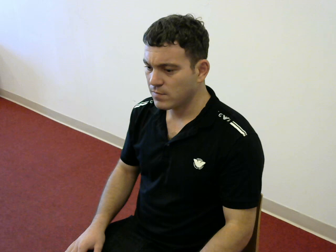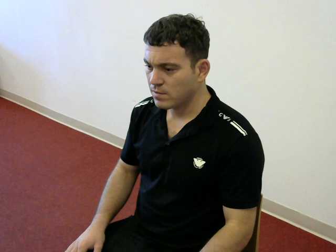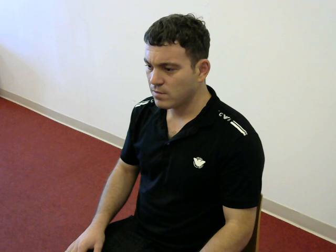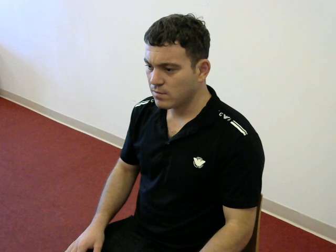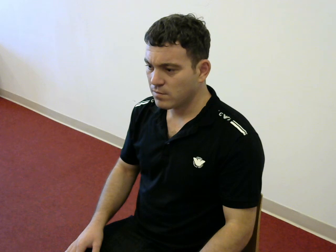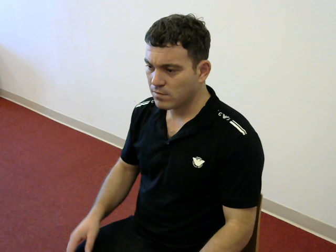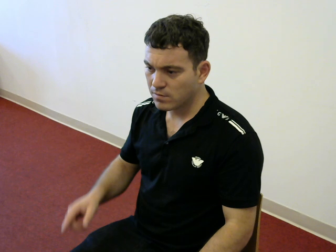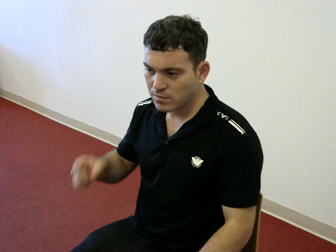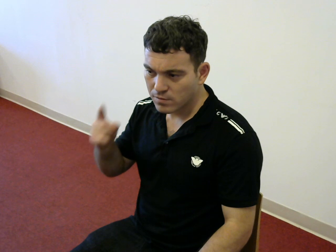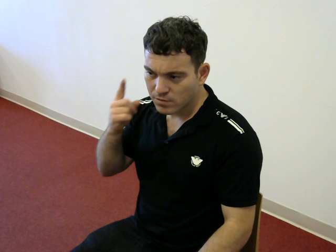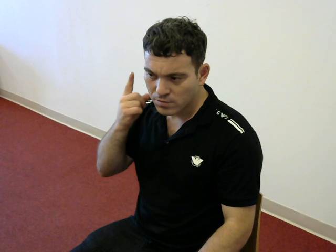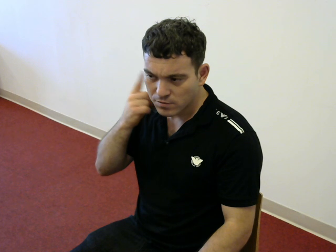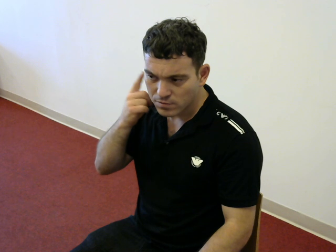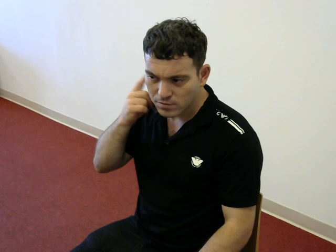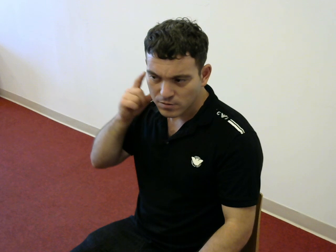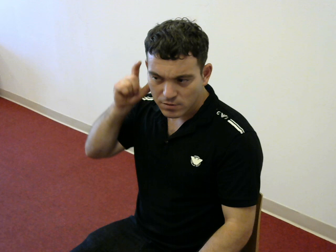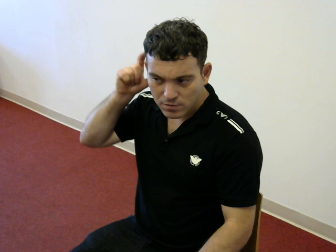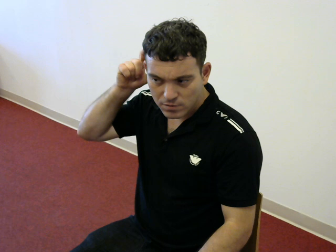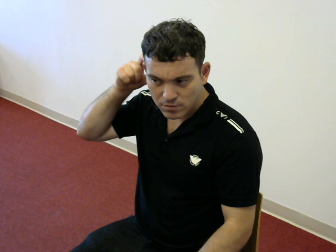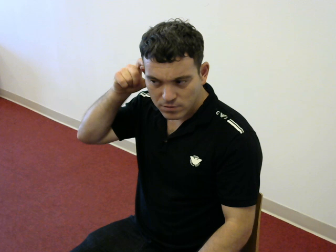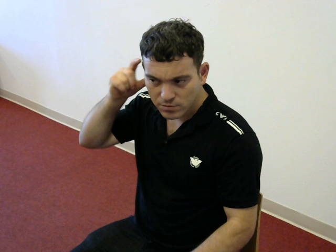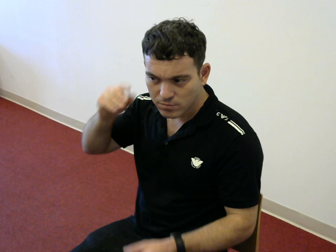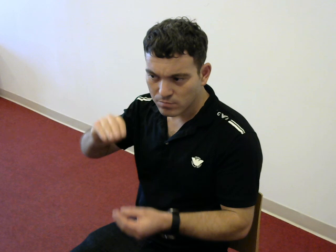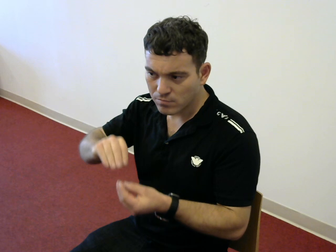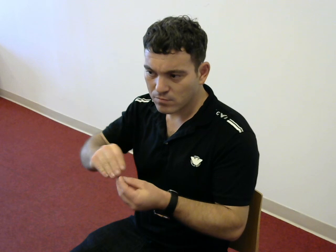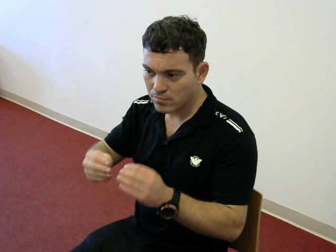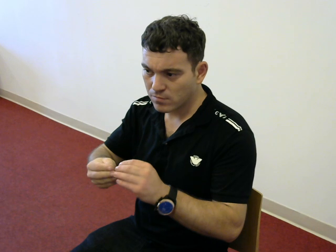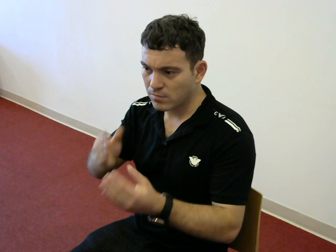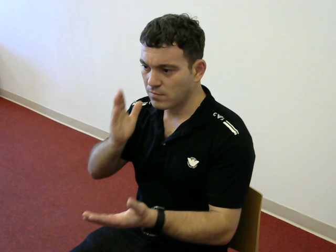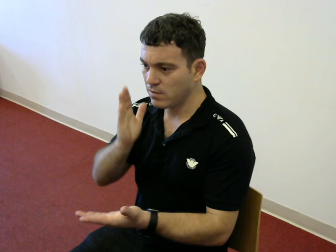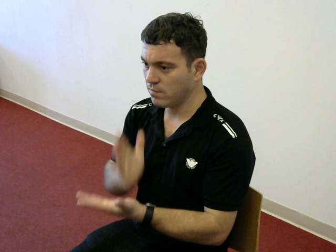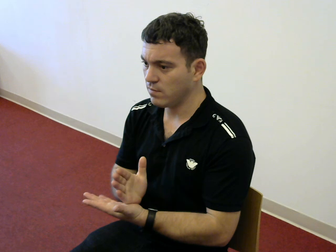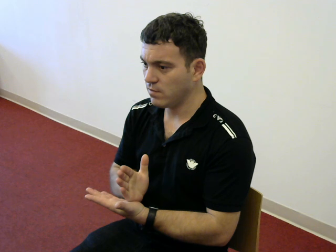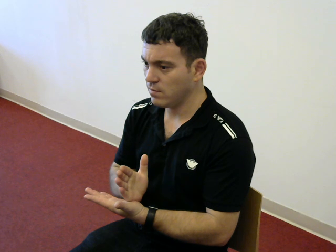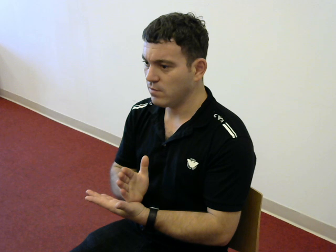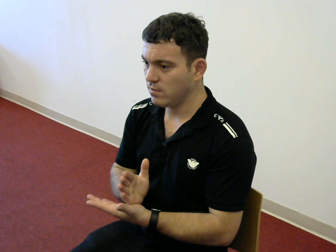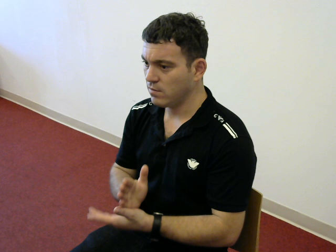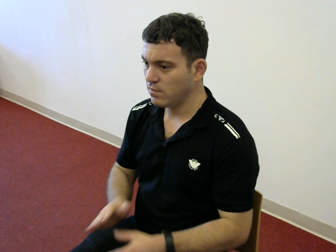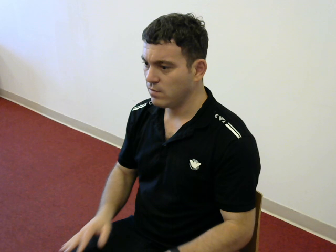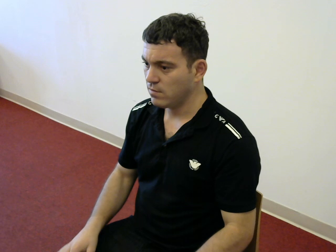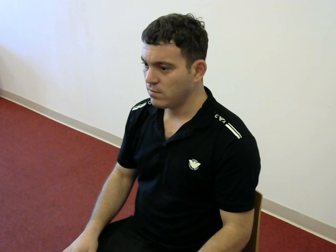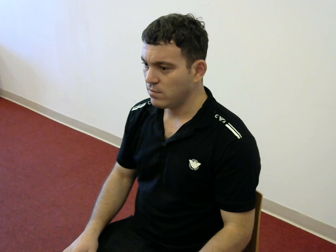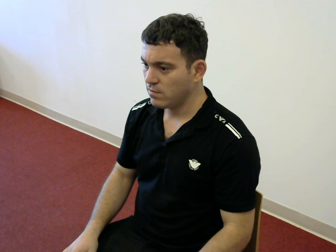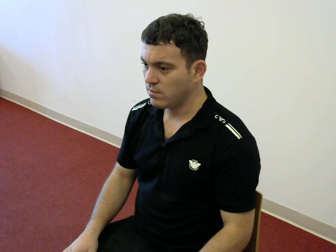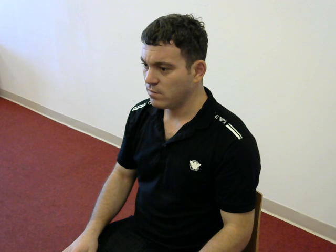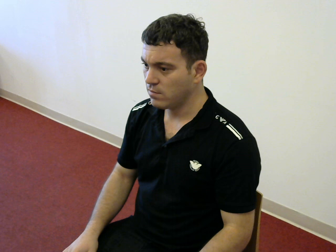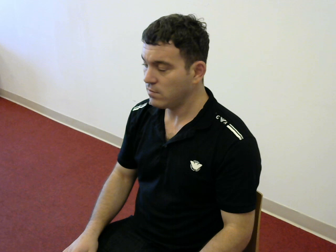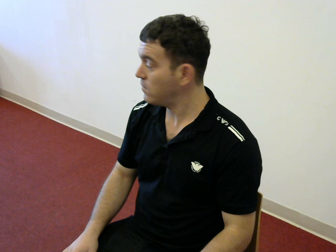Eşitmə aparatımın nasazlığı var